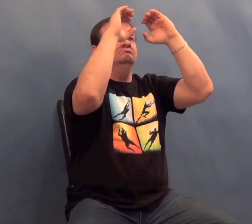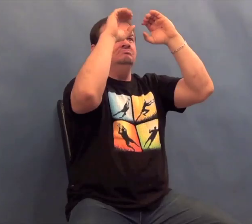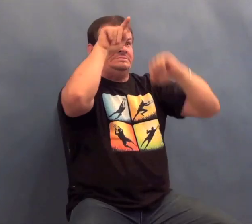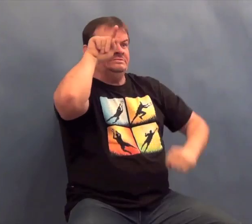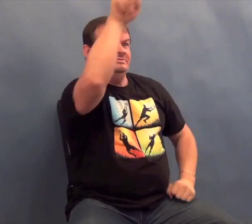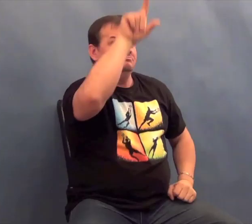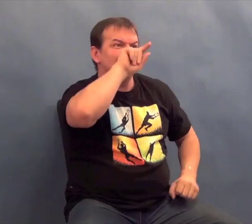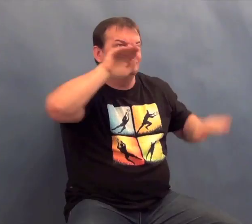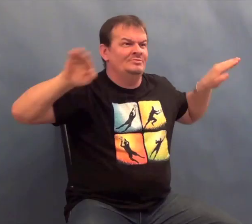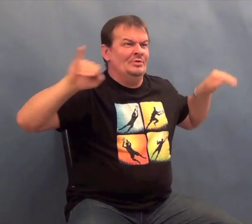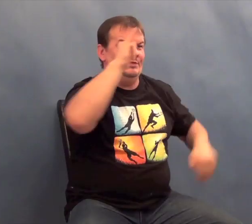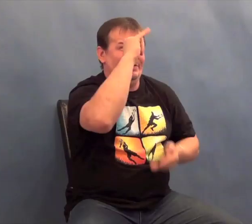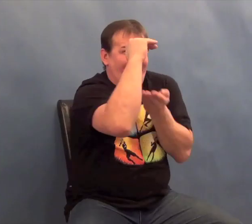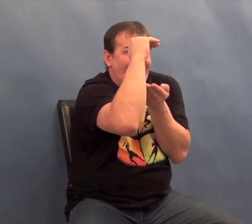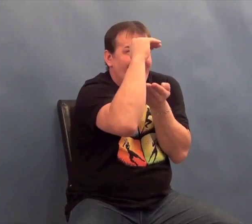W oddali zauważył malutkiego, chudego ptaszka.